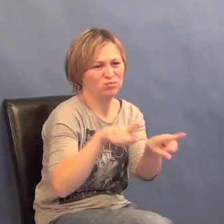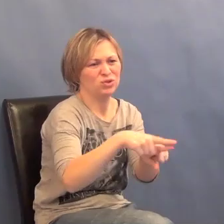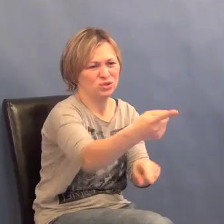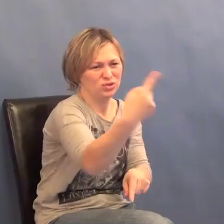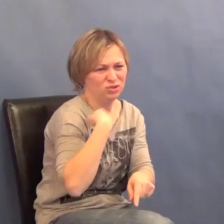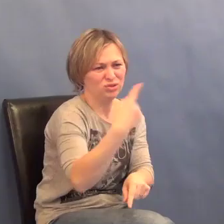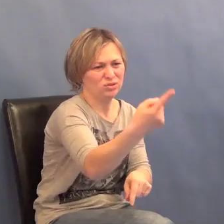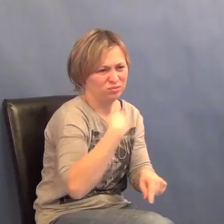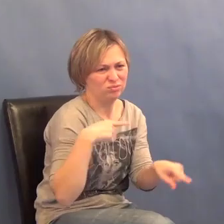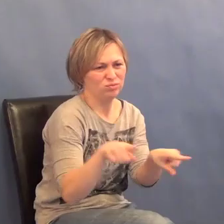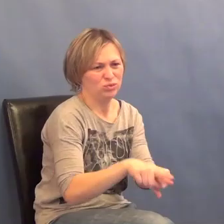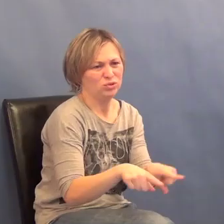Mamy to samo.